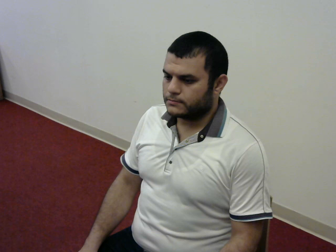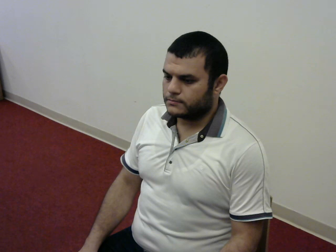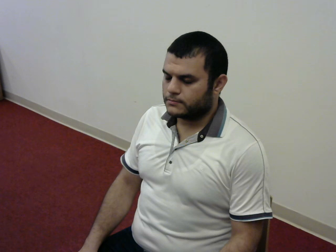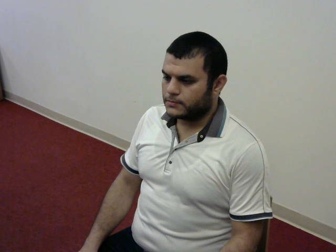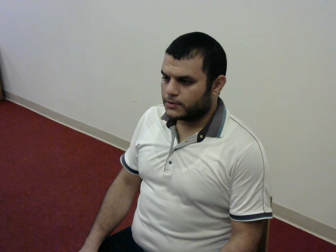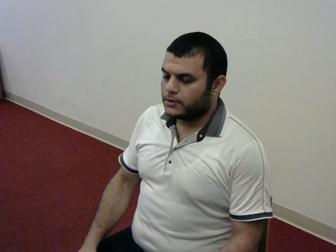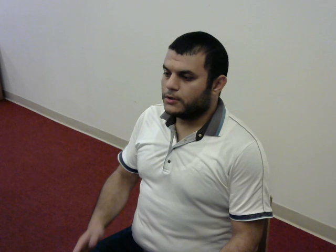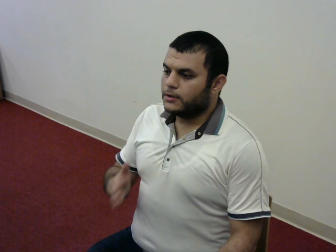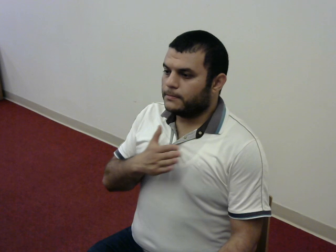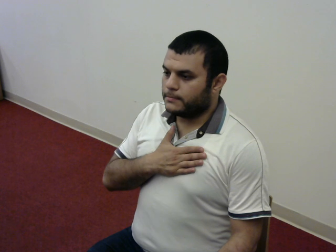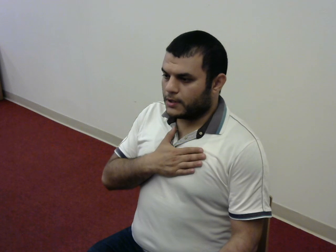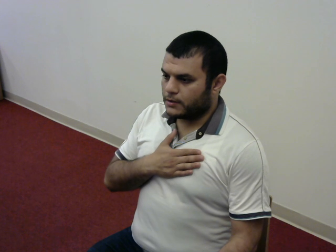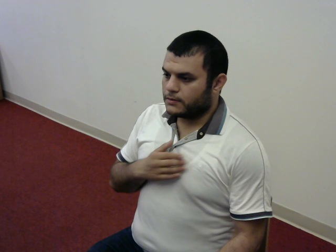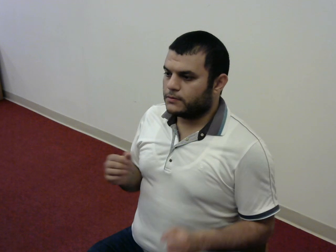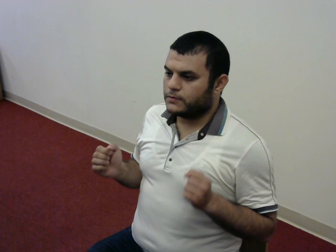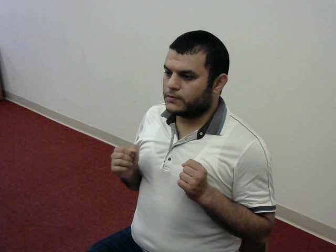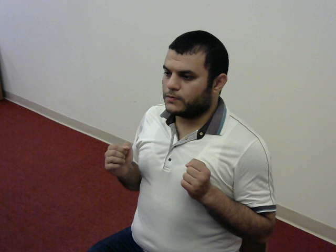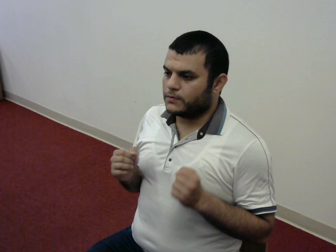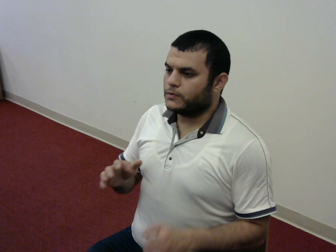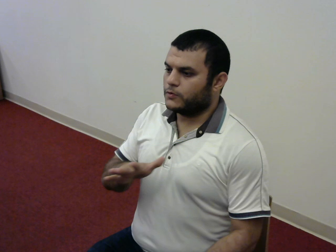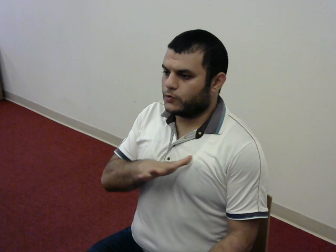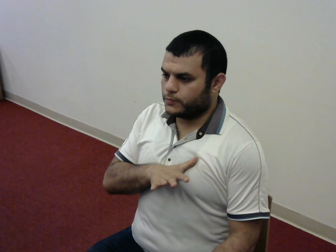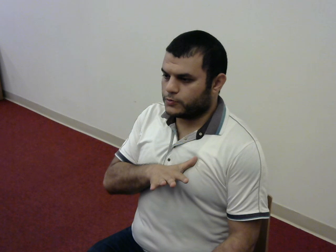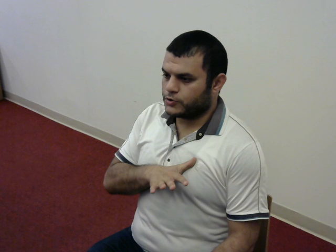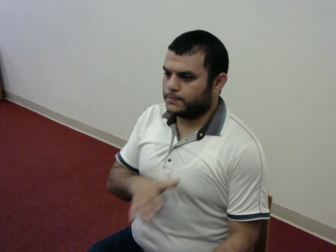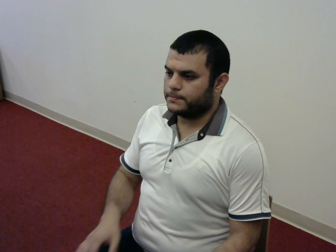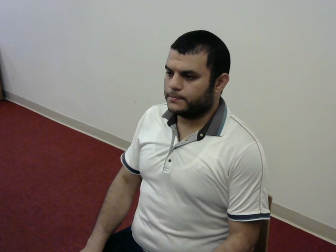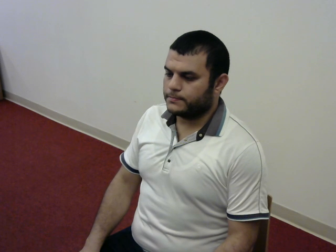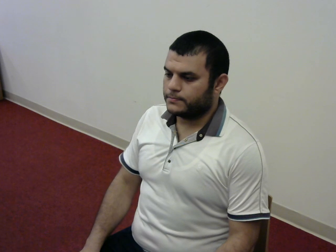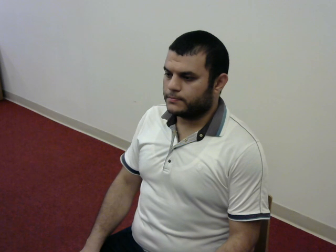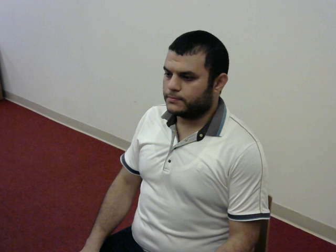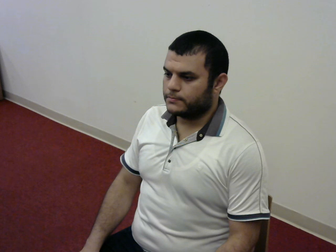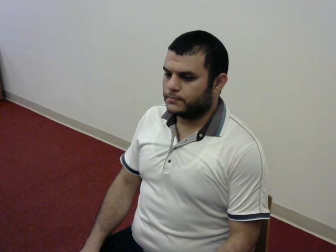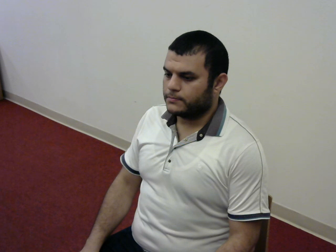Mən sətəlcəm olmuşam